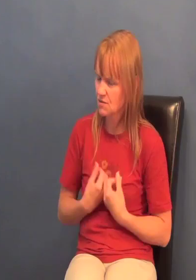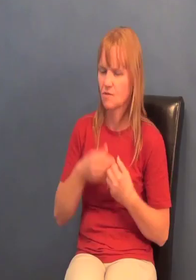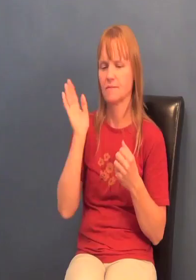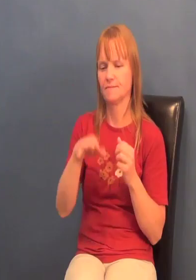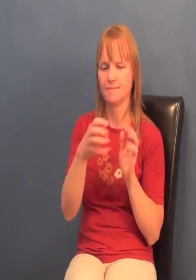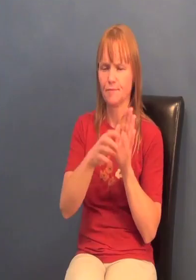Dobra, oni będą gadać.